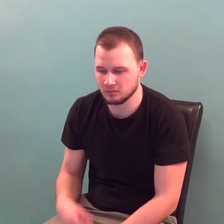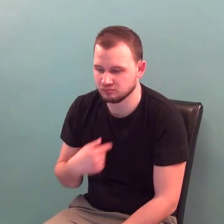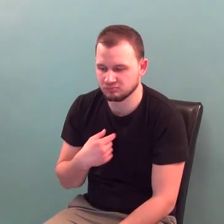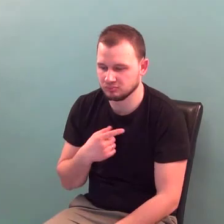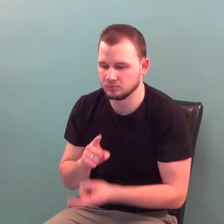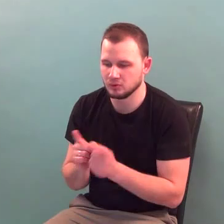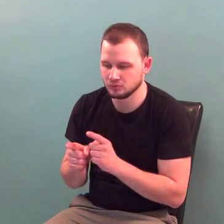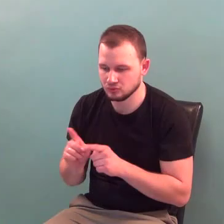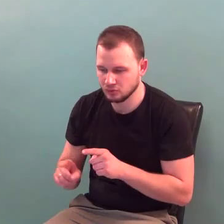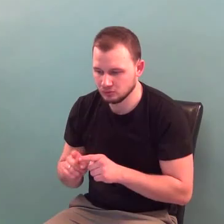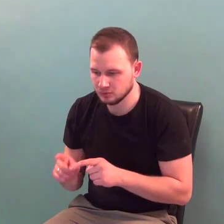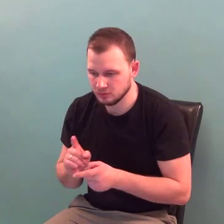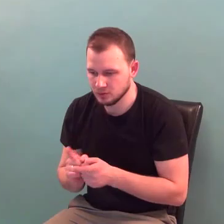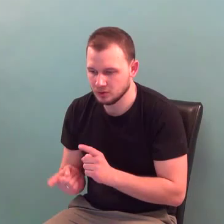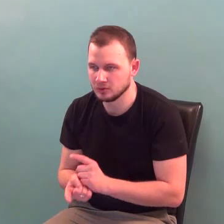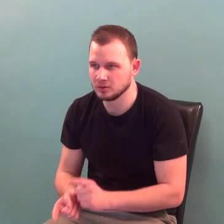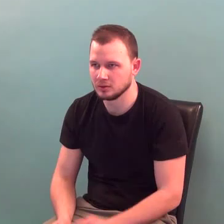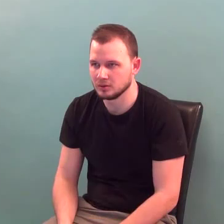Spotykam się z siostrą.